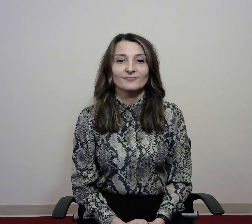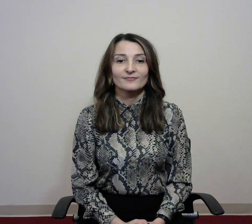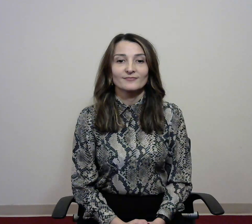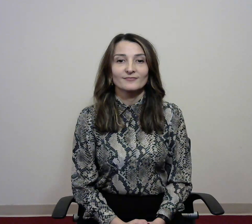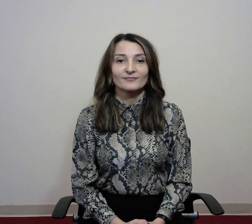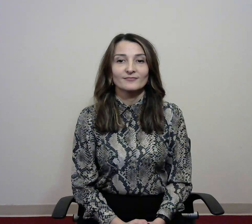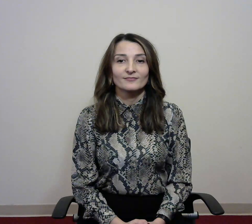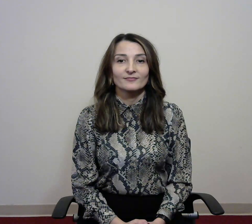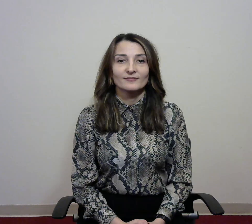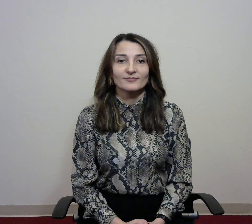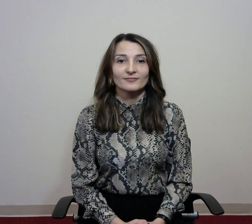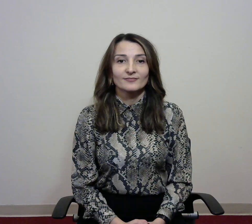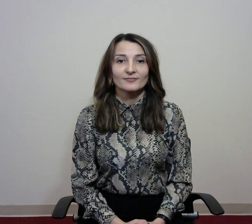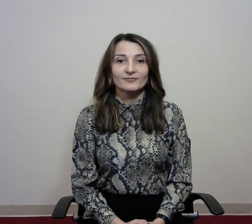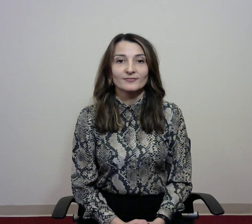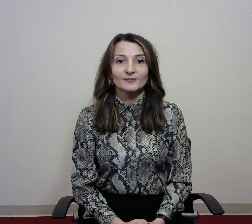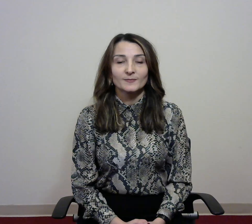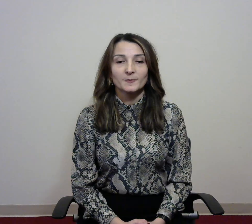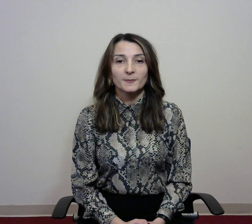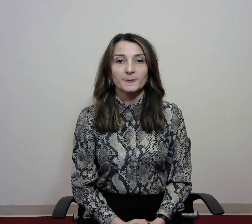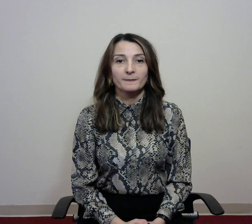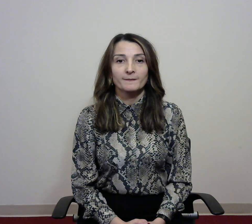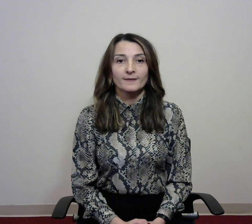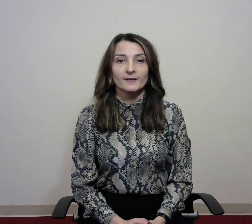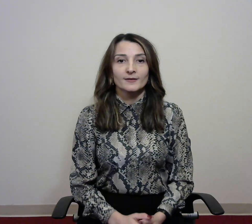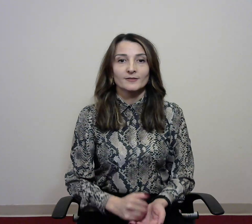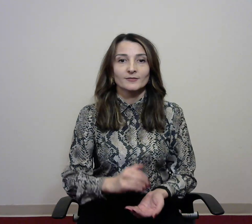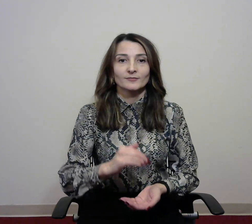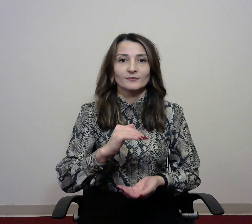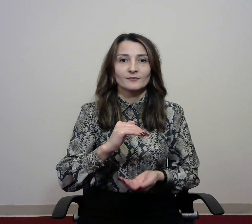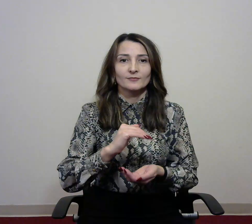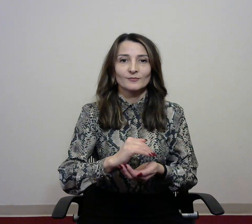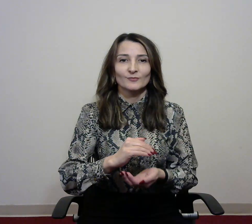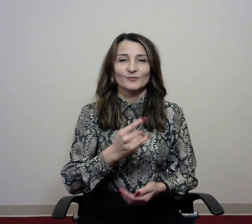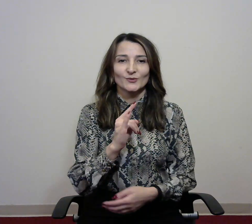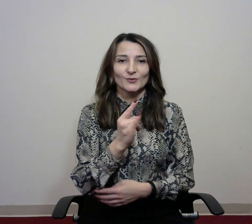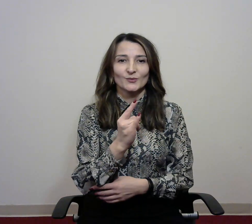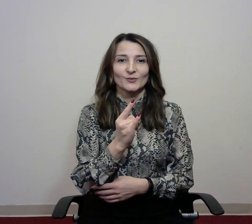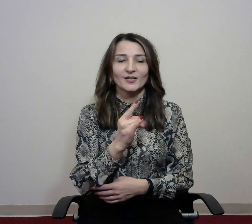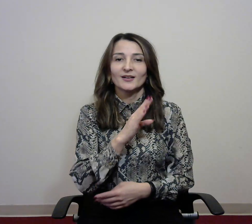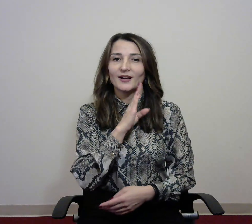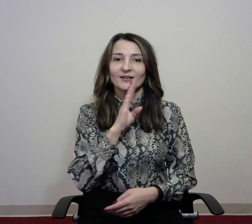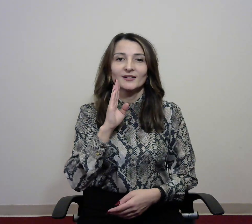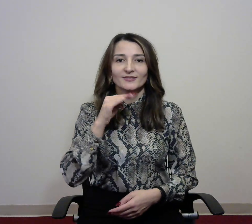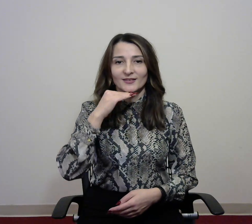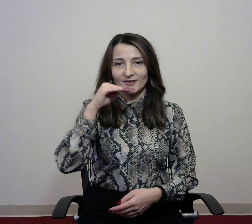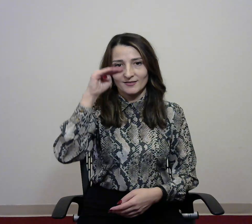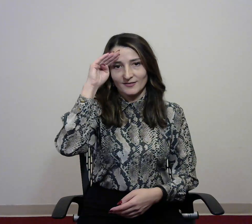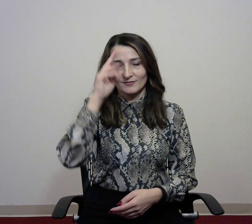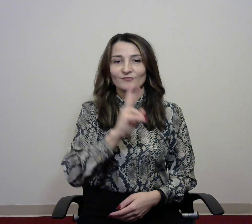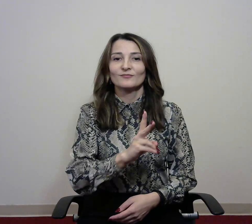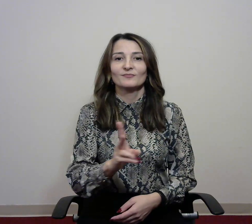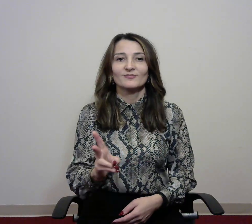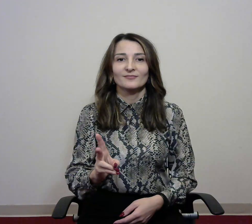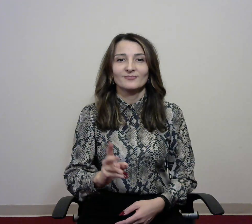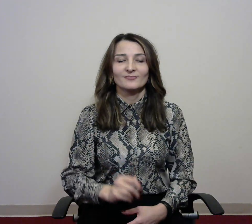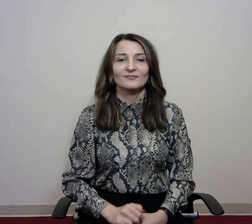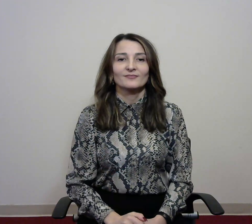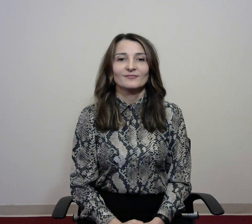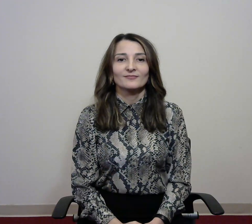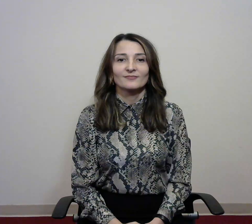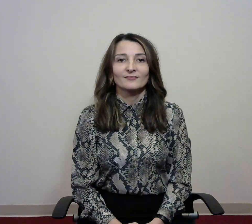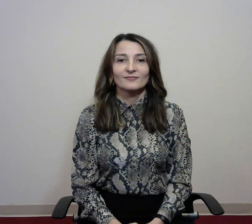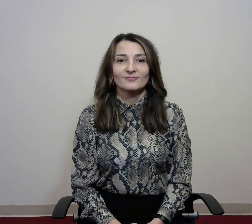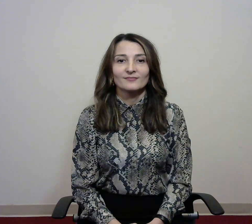Körpə uşağın valideyni kimdir?